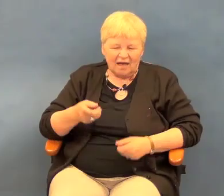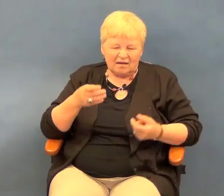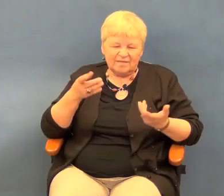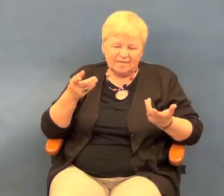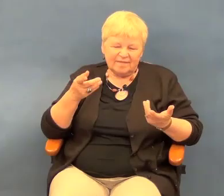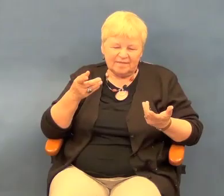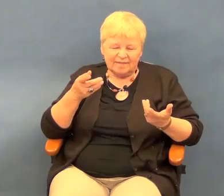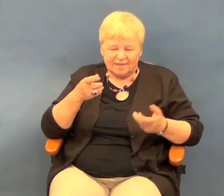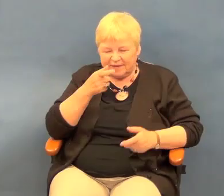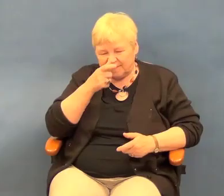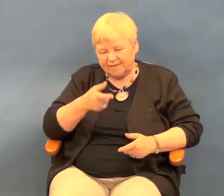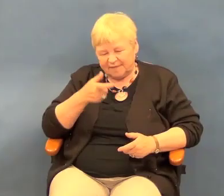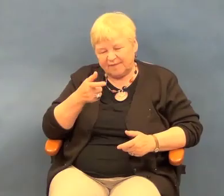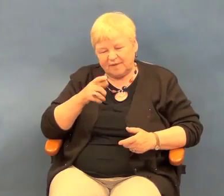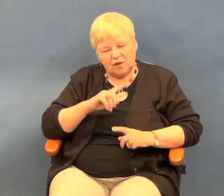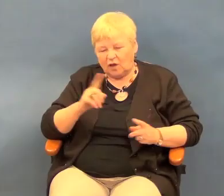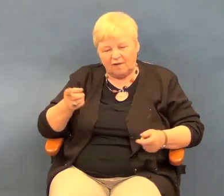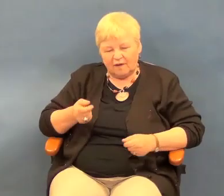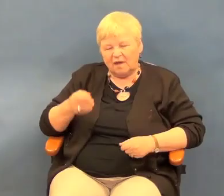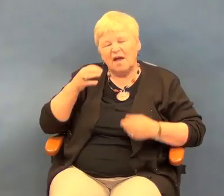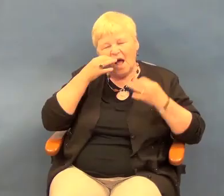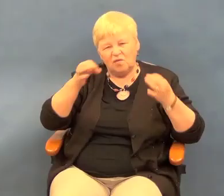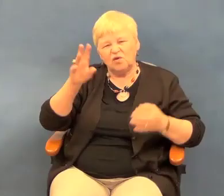To jest chuligaństwo, nie wolno tak robić.